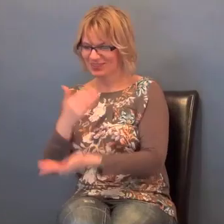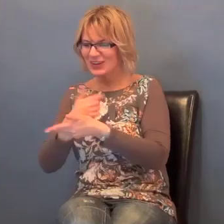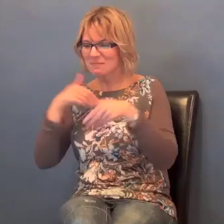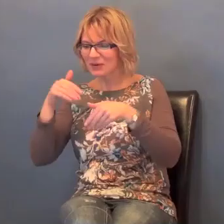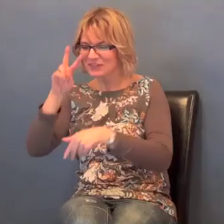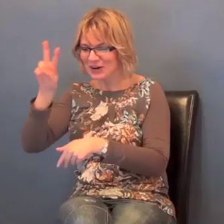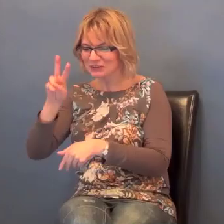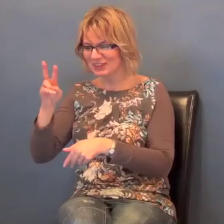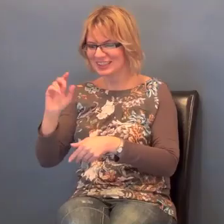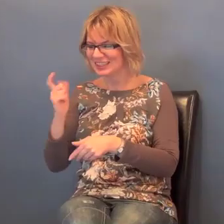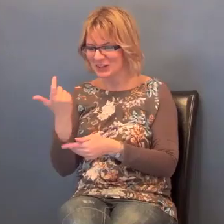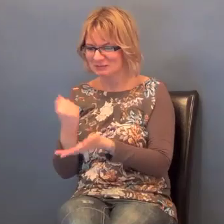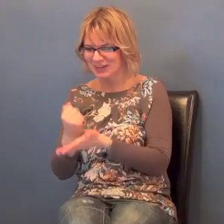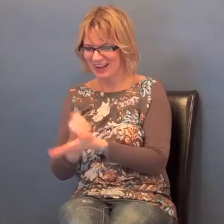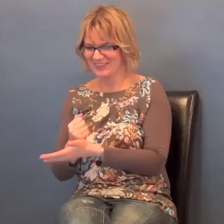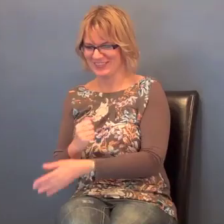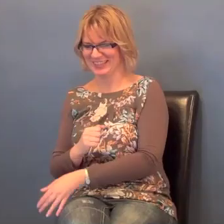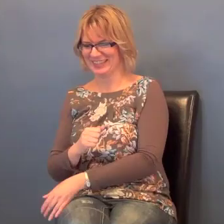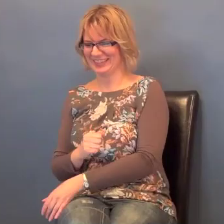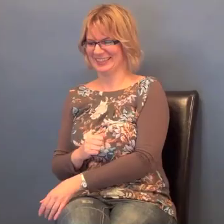Mogę, ale tylko na dwie godziny.